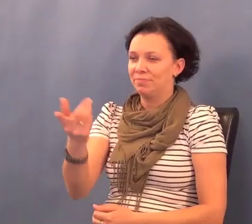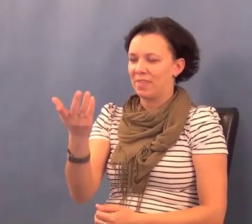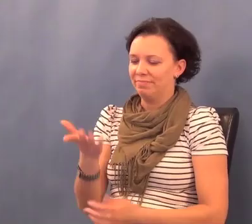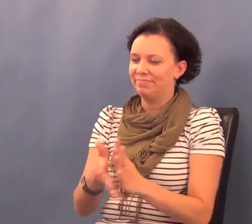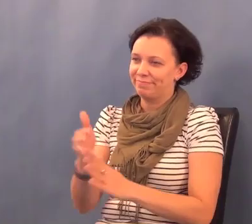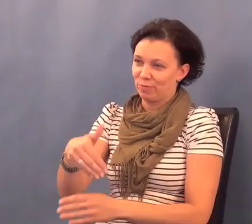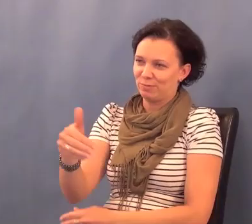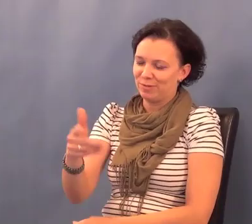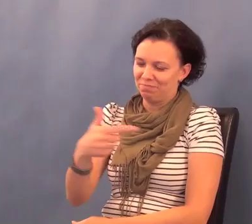Ty możesz zamigać.